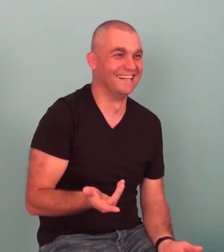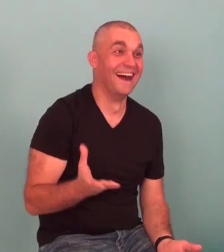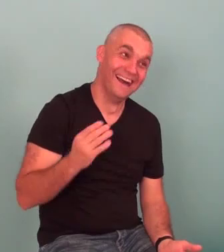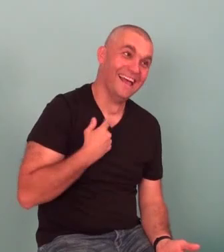Razem?